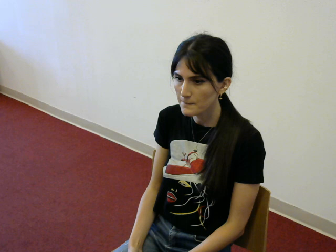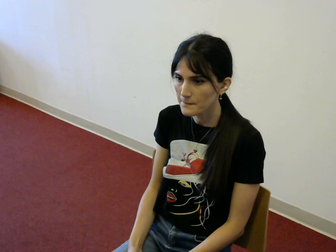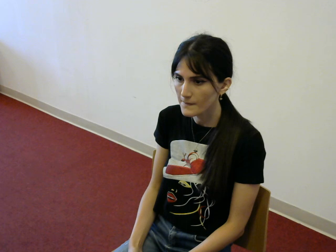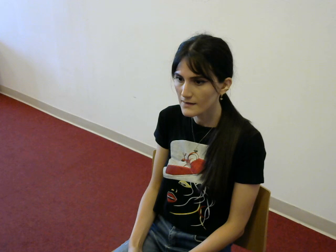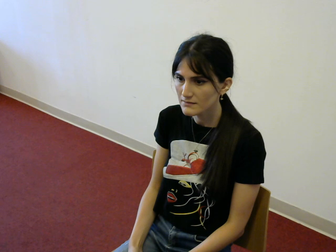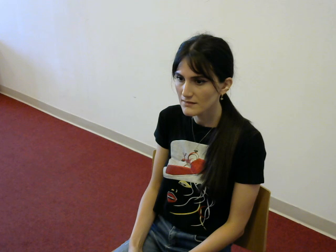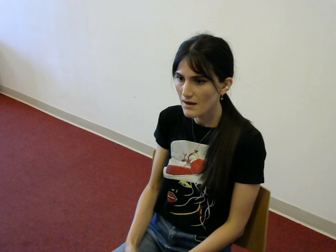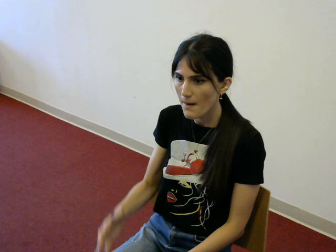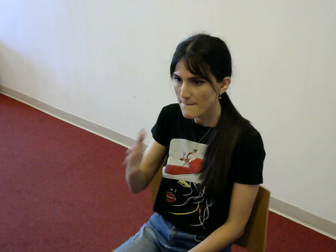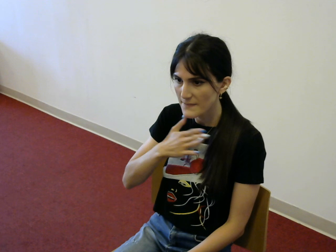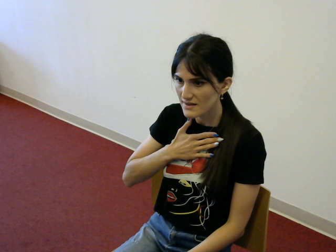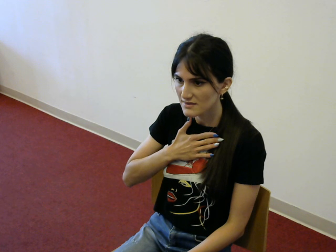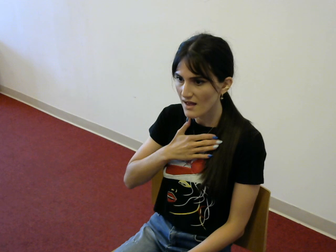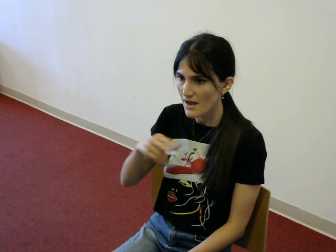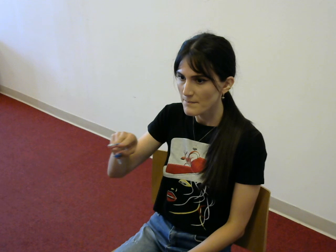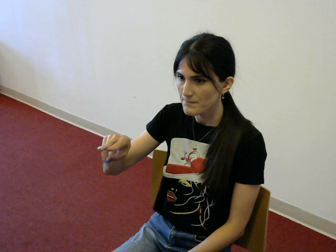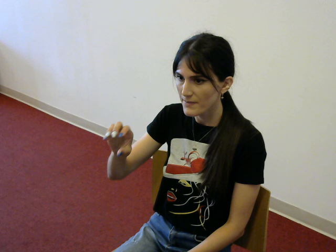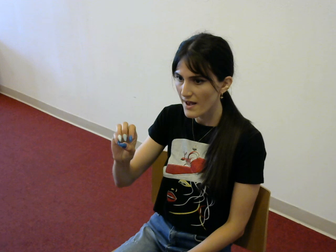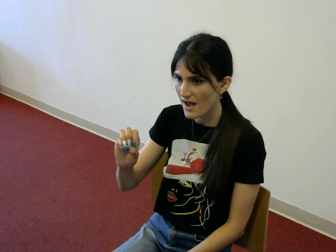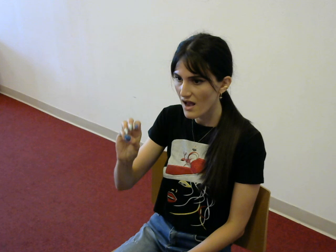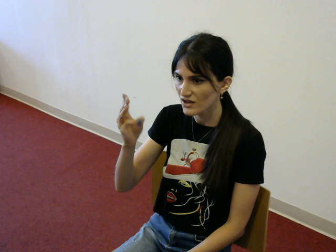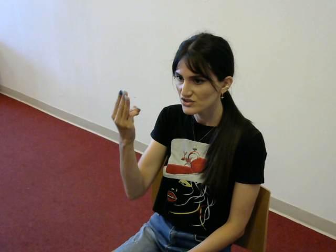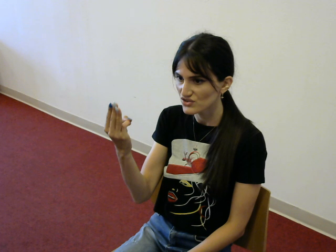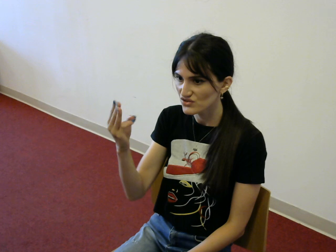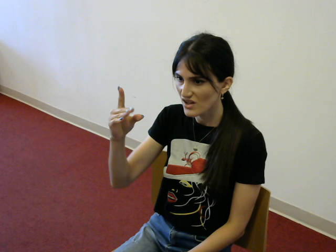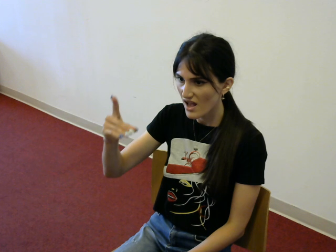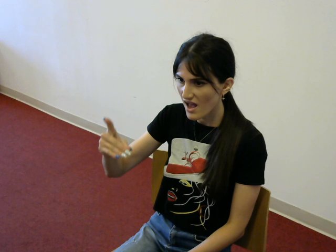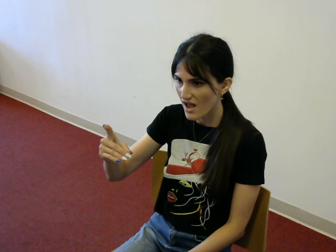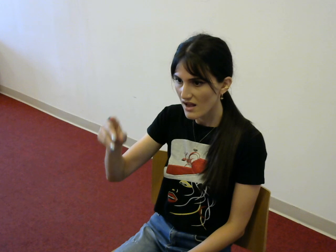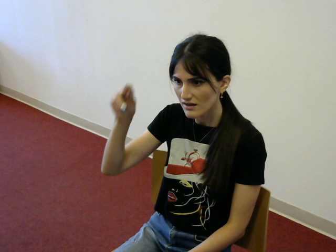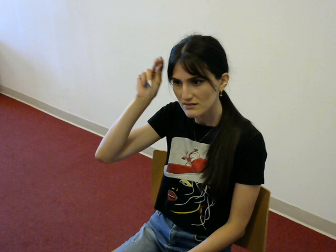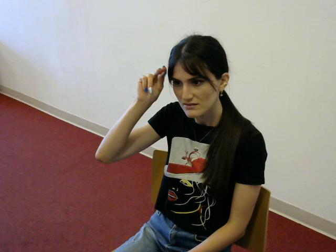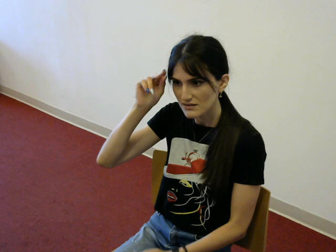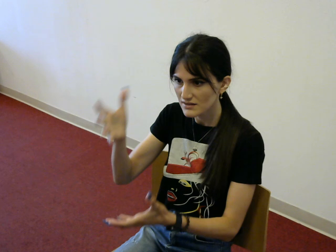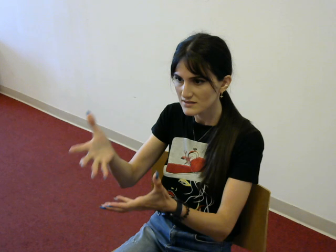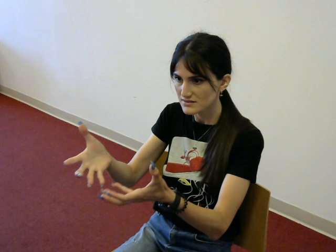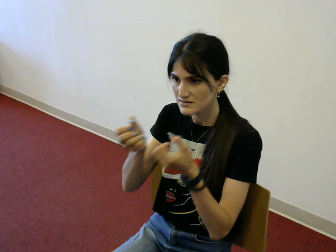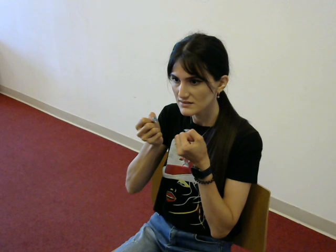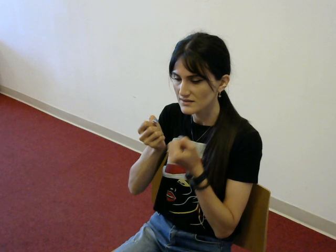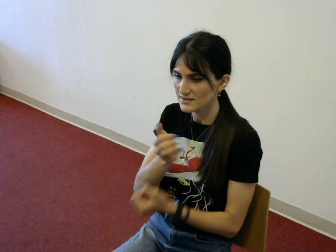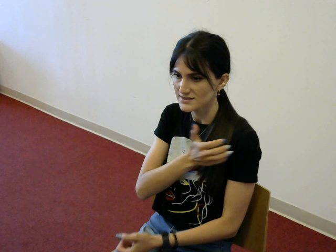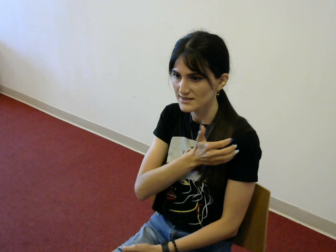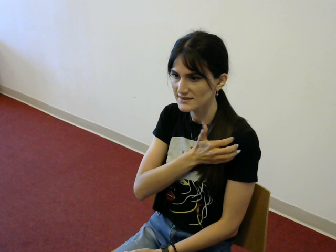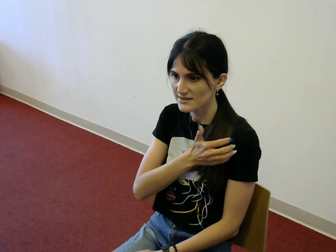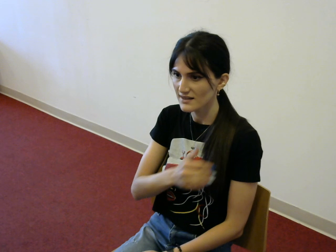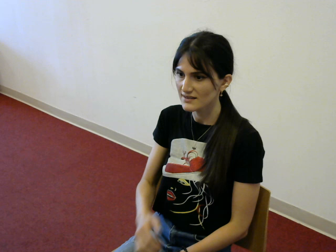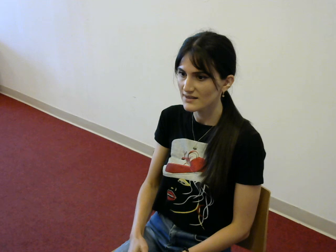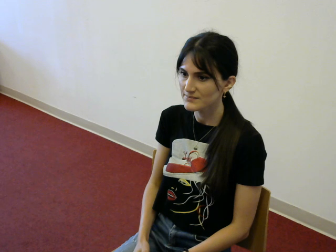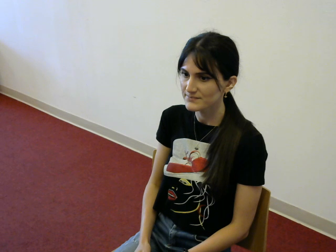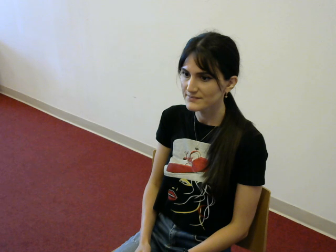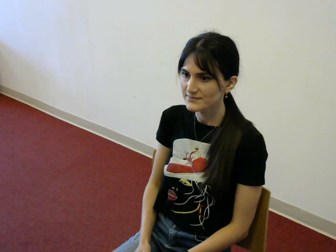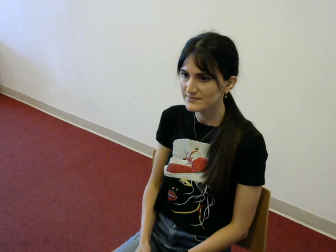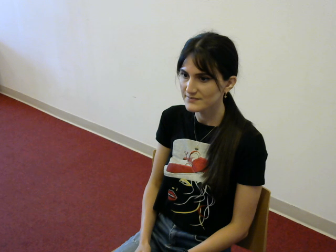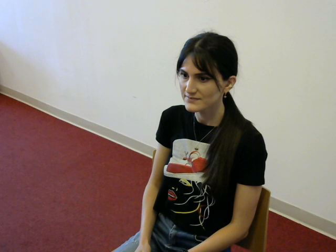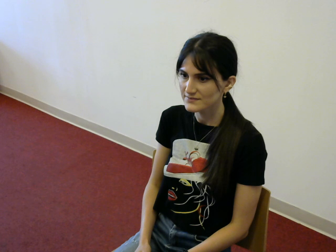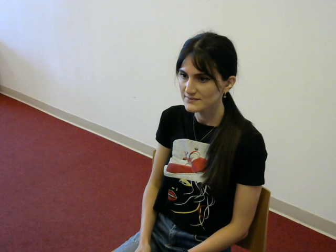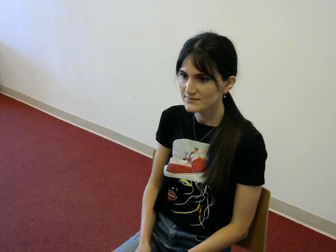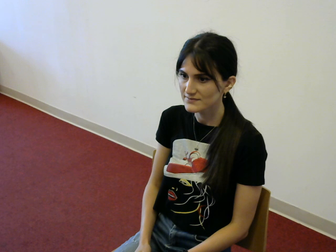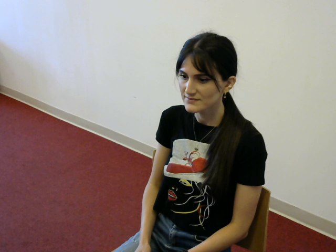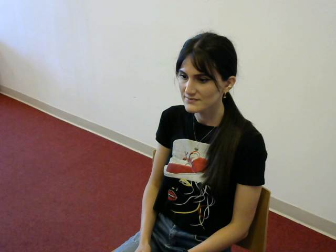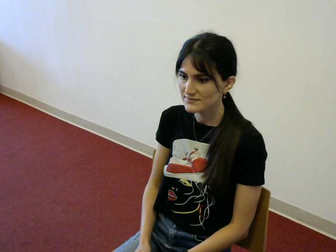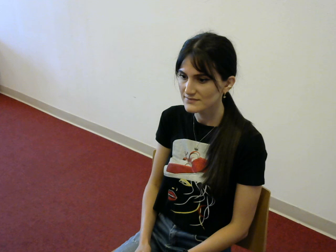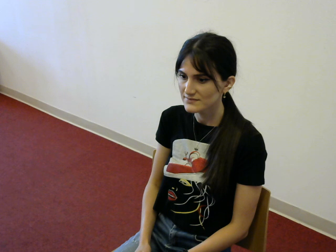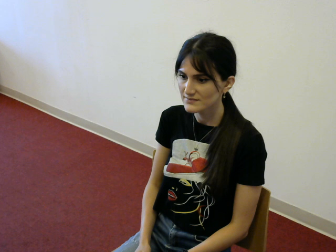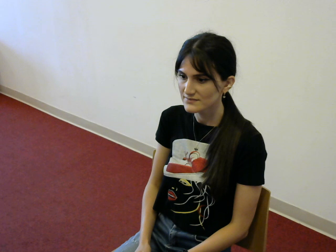Mən peşə təhsili almaq istəyirəm